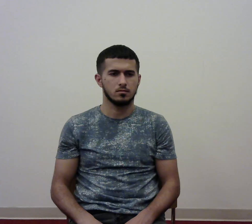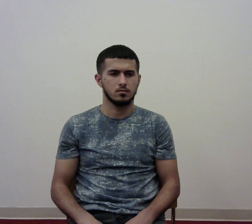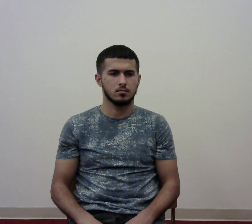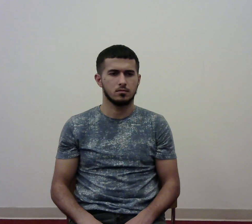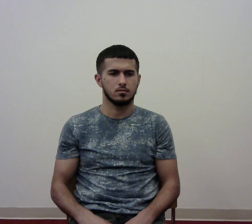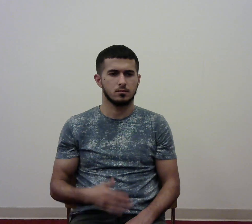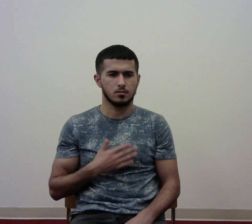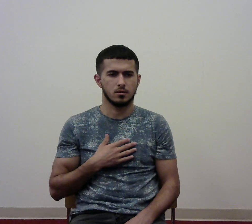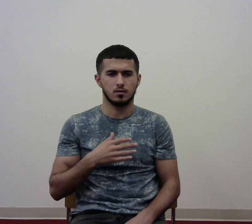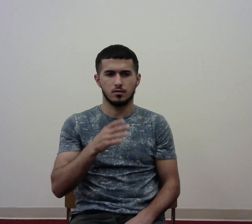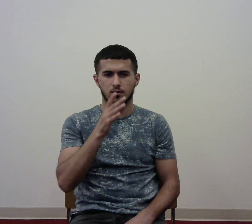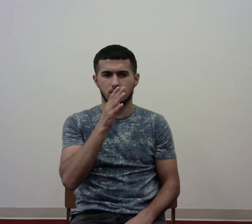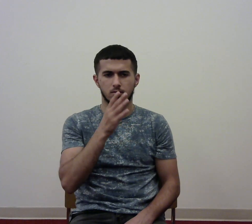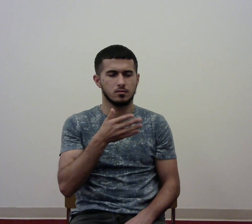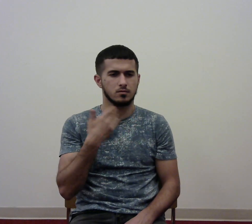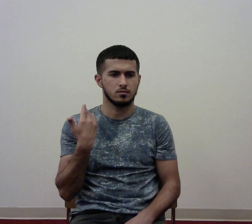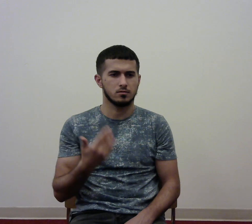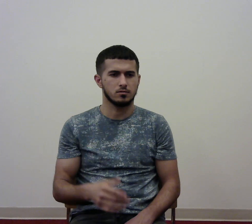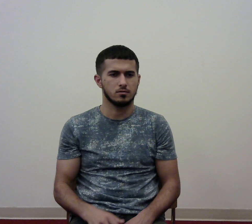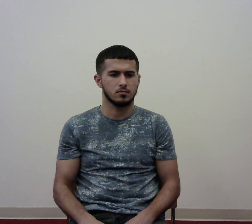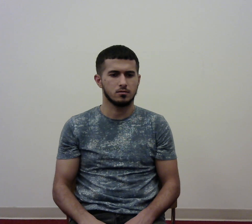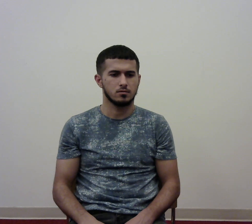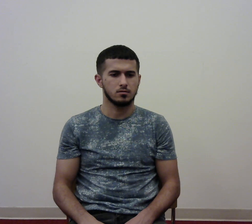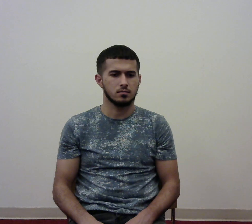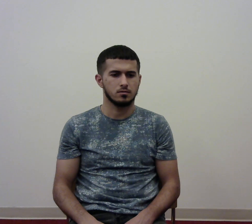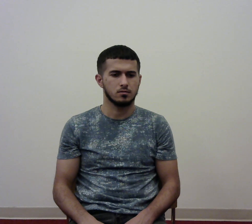Mənim vaxtım yoxdur